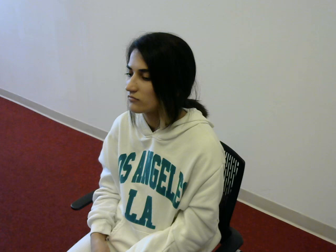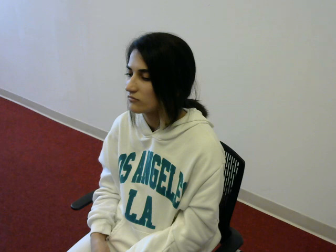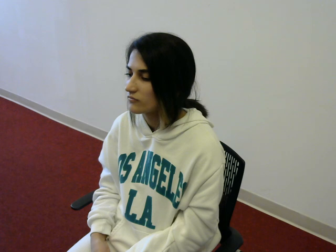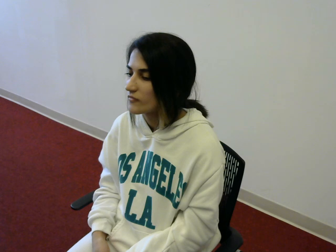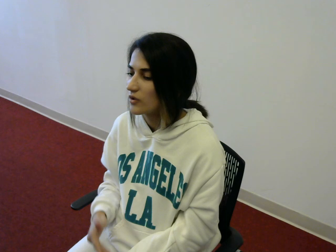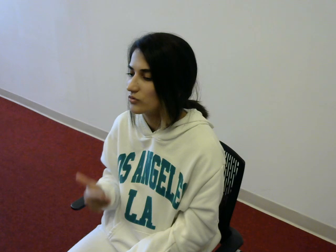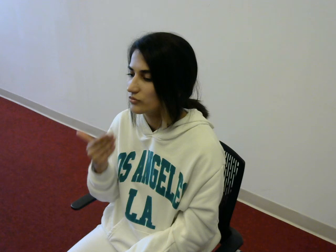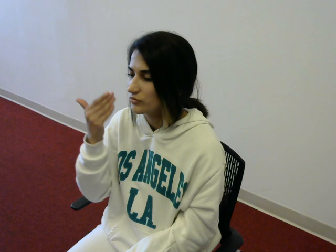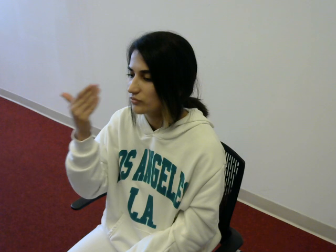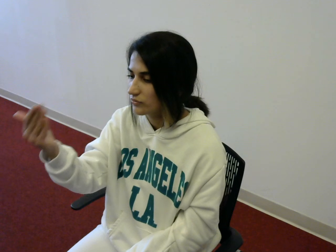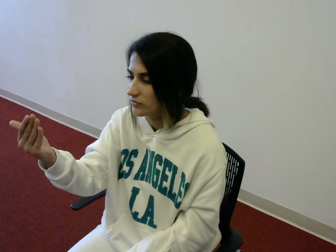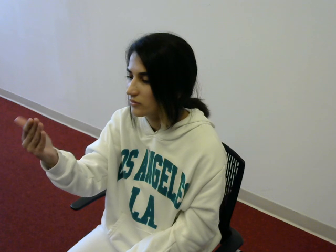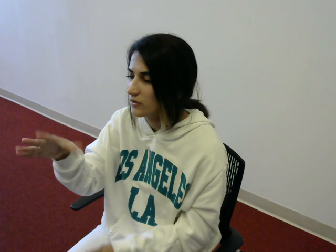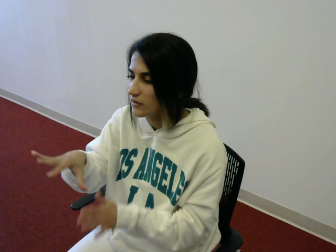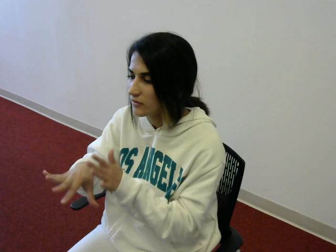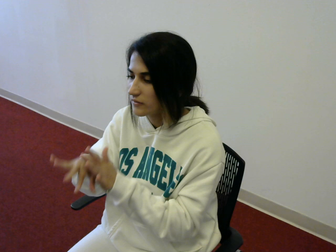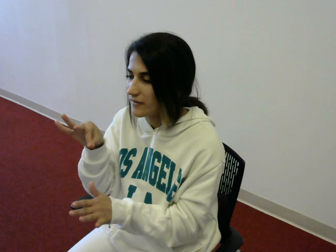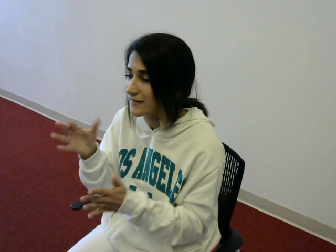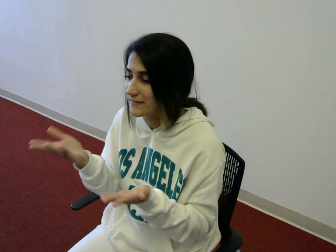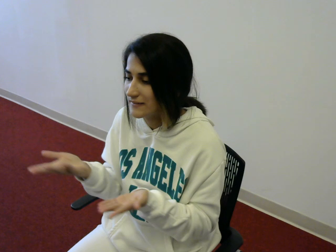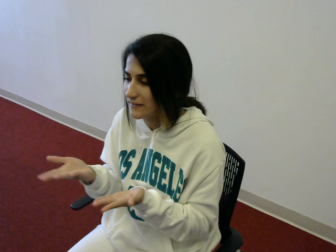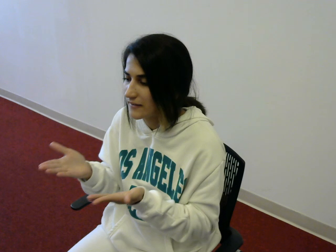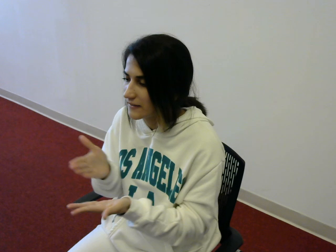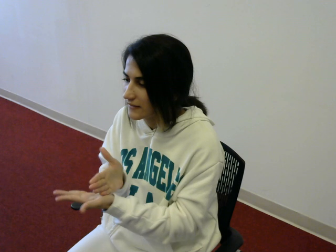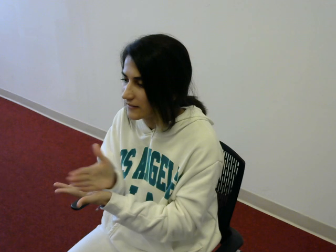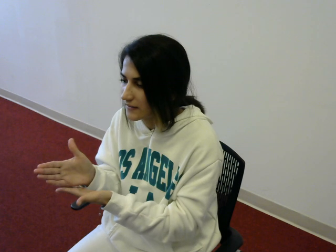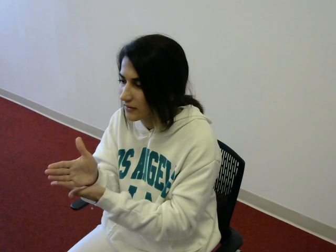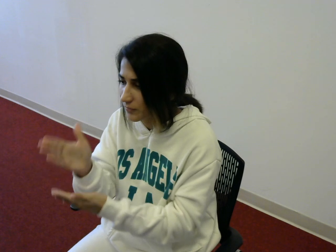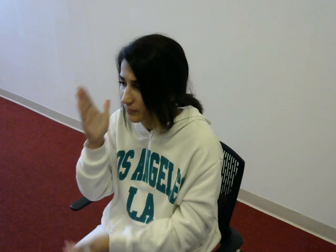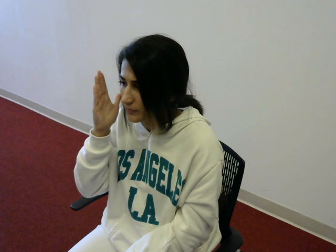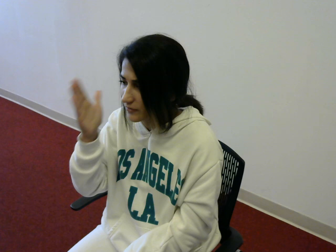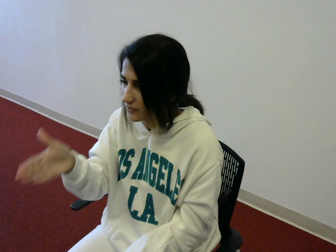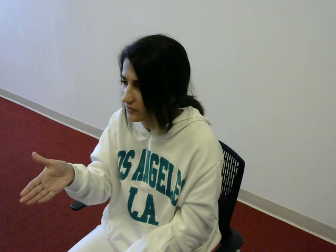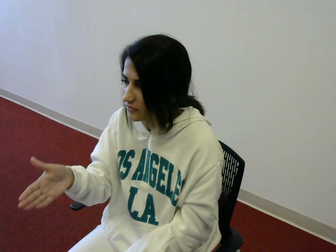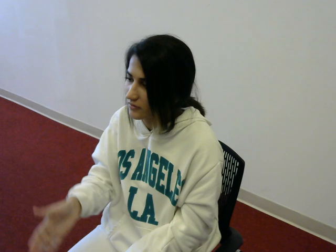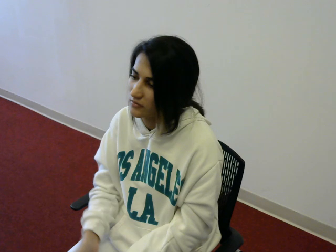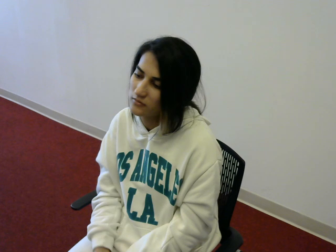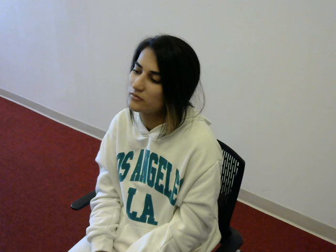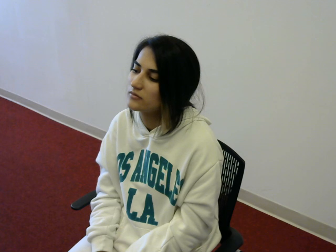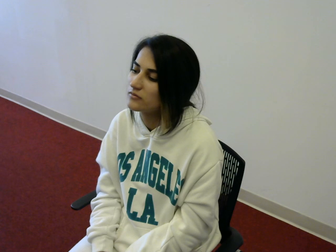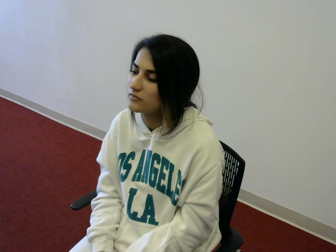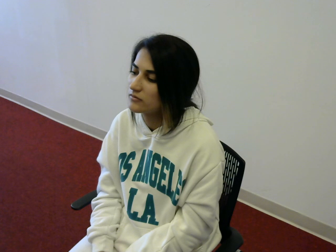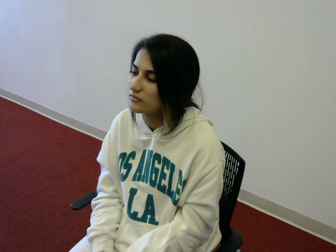Sizin seçiminiz hansı istiqamətdə olacaq?